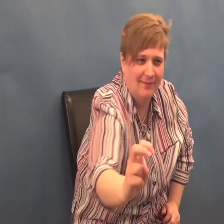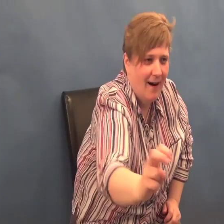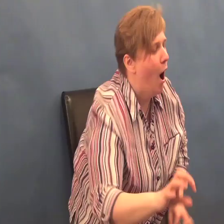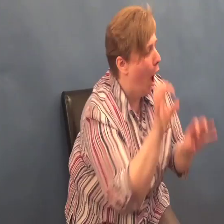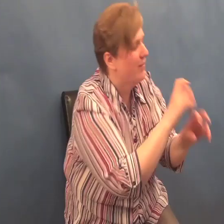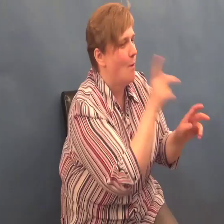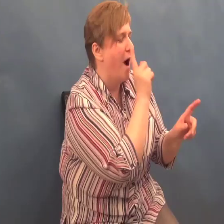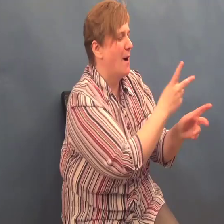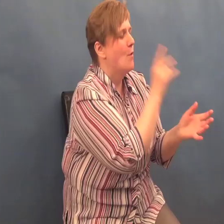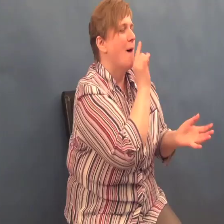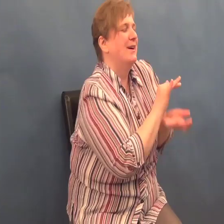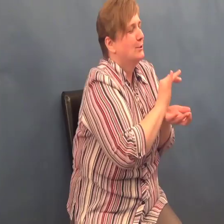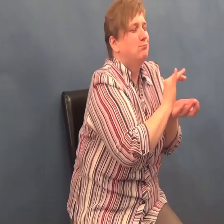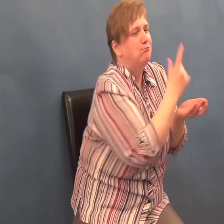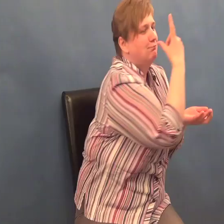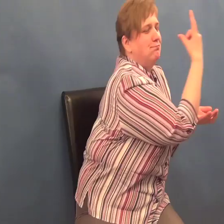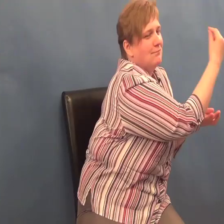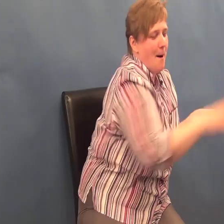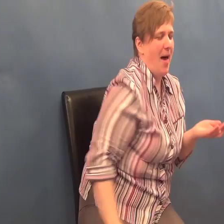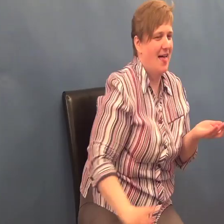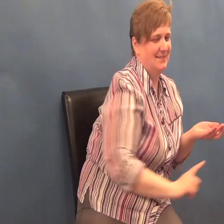Oglądali jak chłopiec odchodzi niosąc żabkę, a za nim idzie pies.